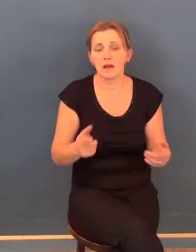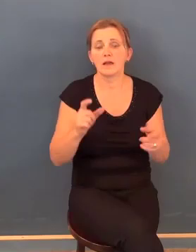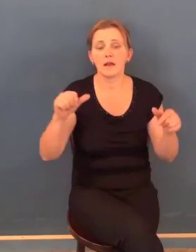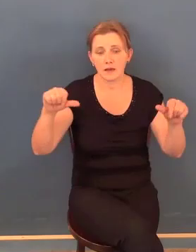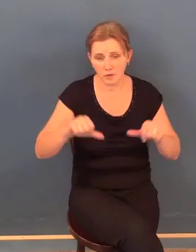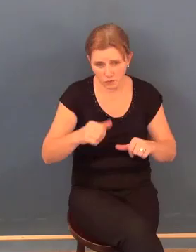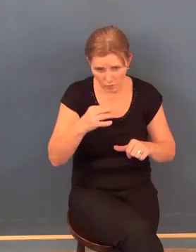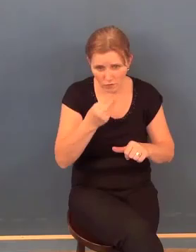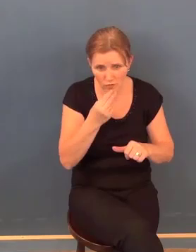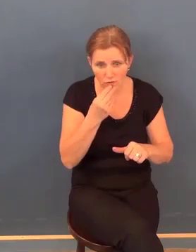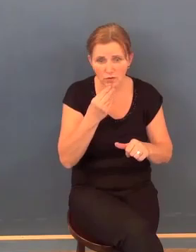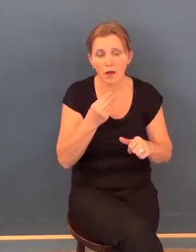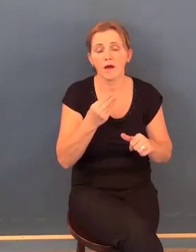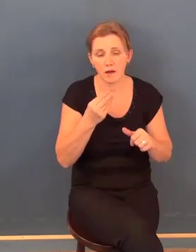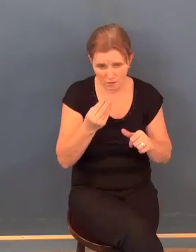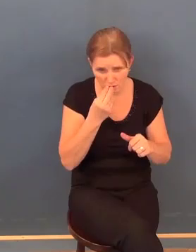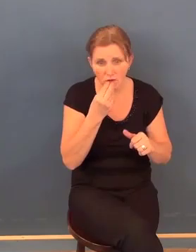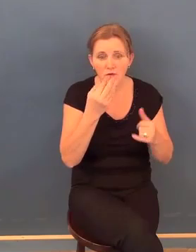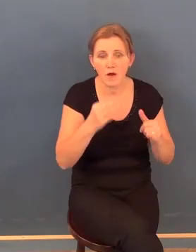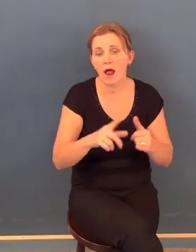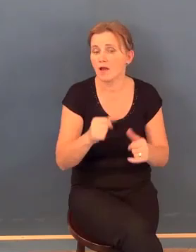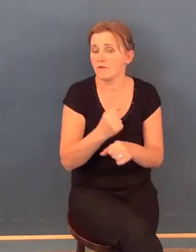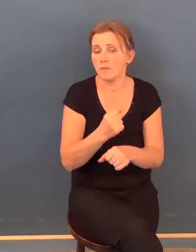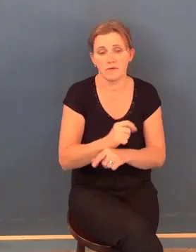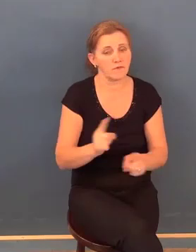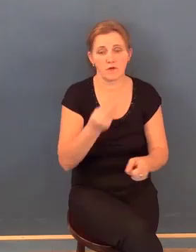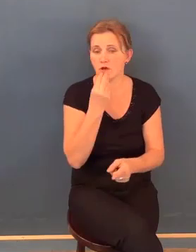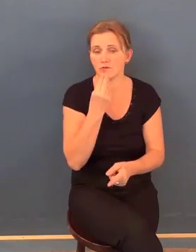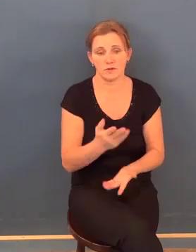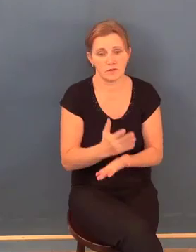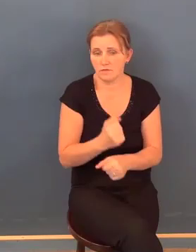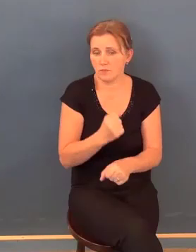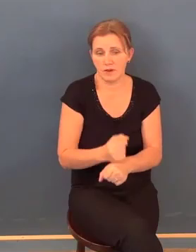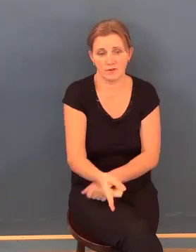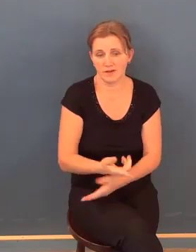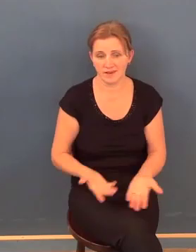W restauracji można jeść, ale w pracy nie wolno jeść, trzeba pracować.